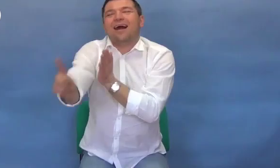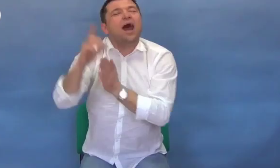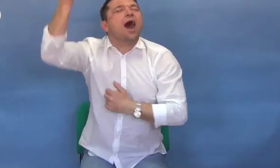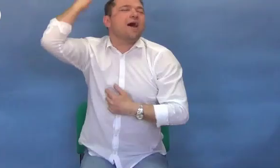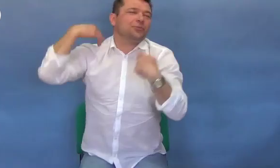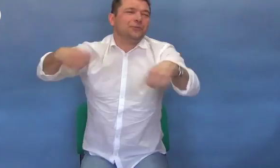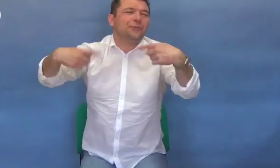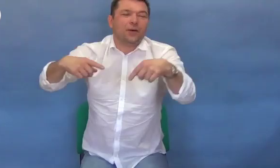Dawno tam nie byłem.